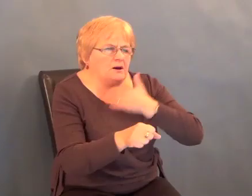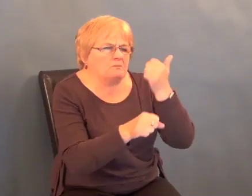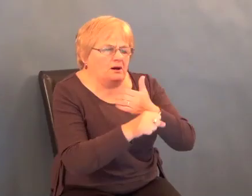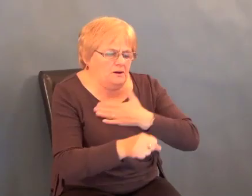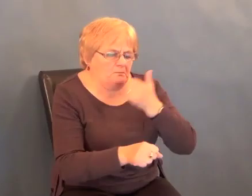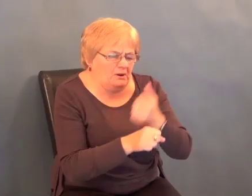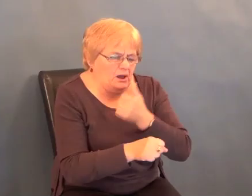Mam pracę.